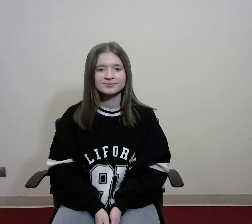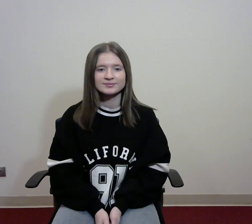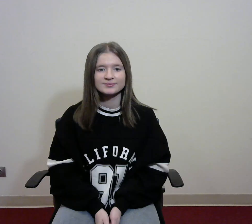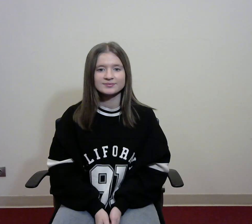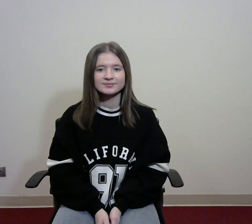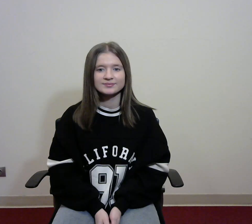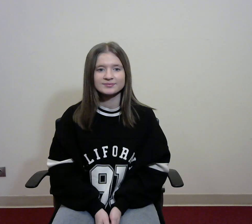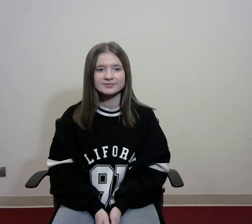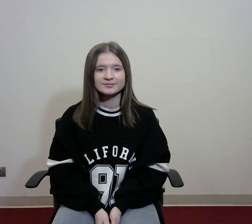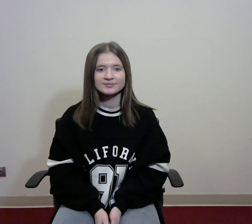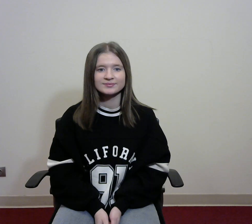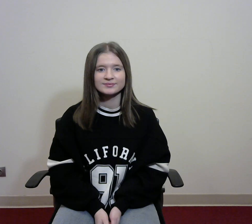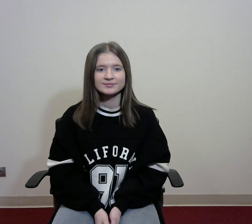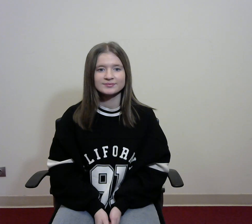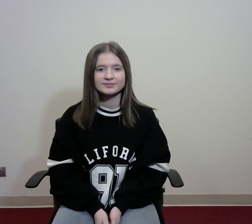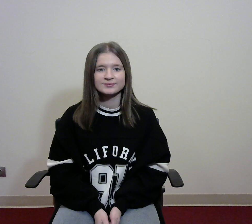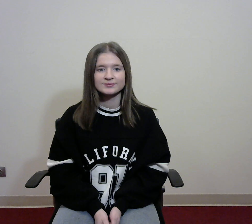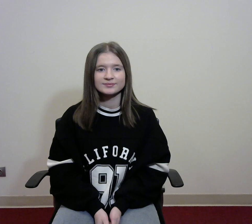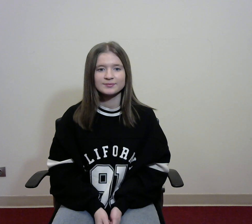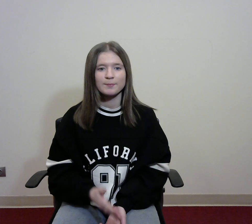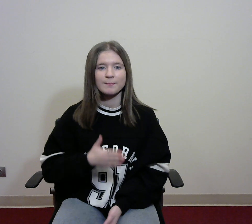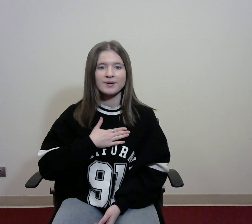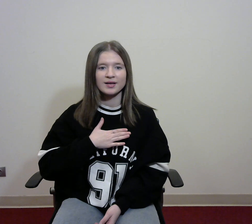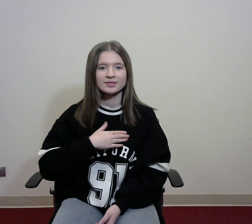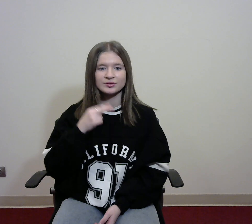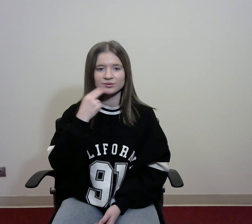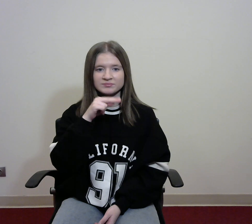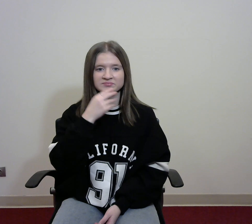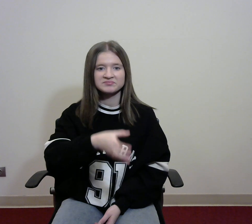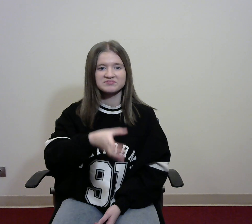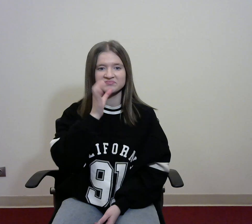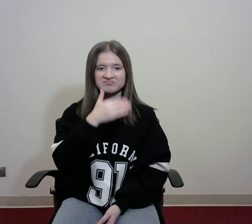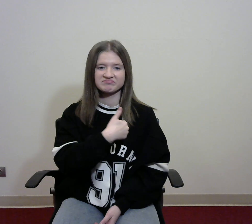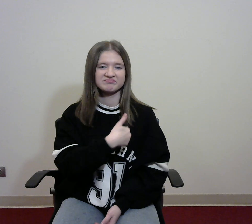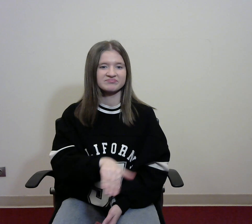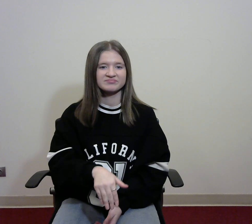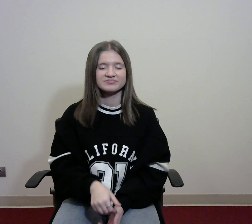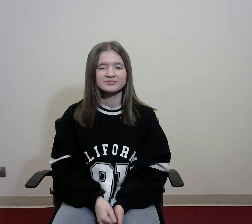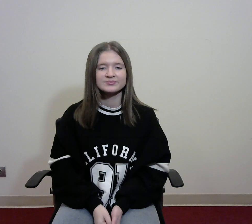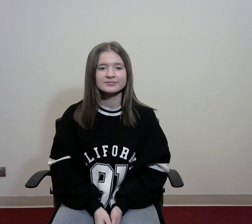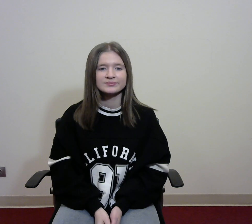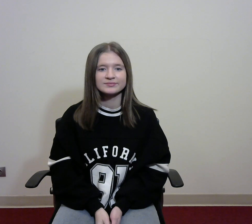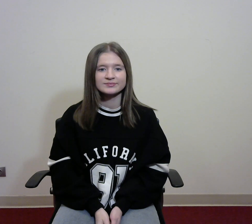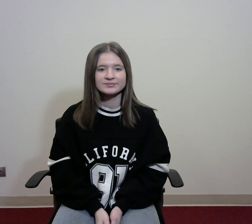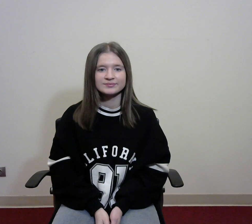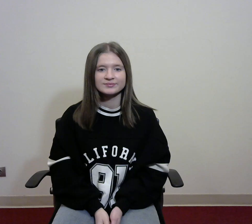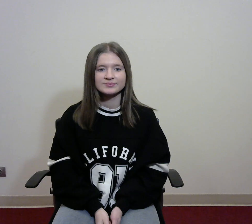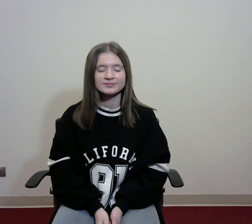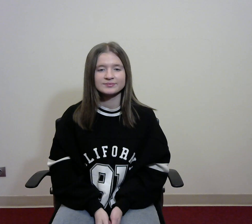Mən çay içmək istəmirəm